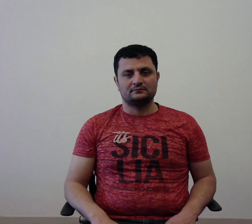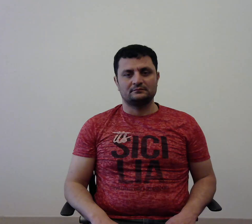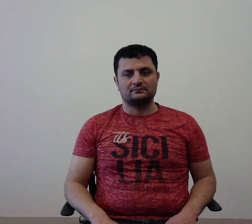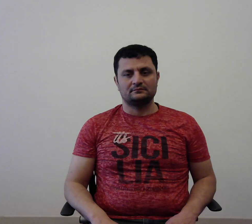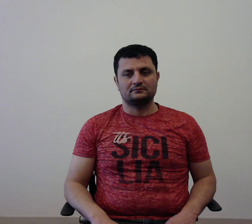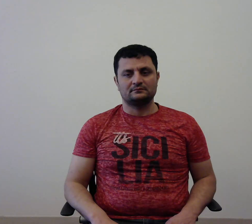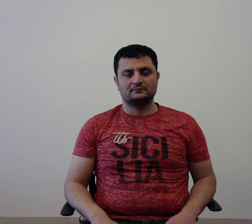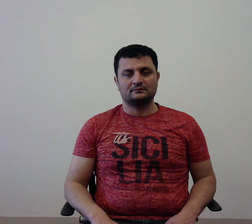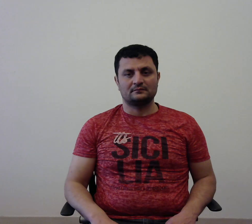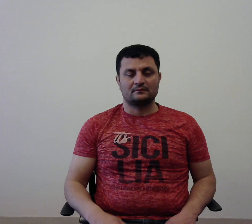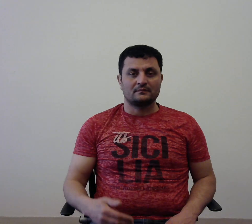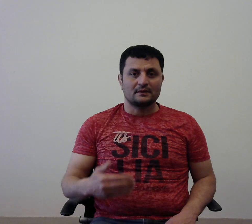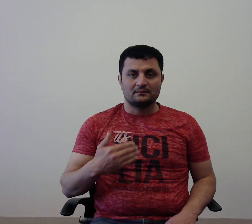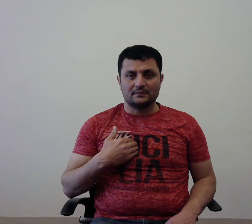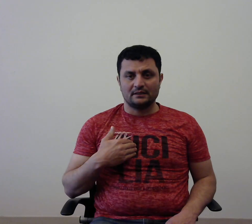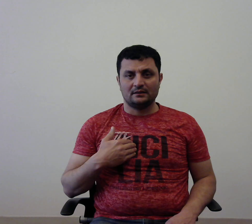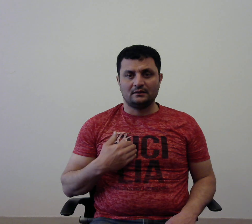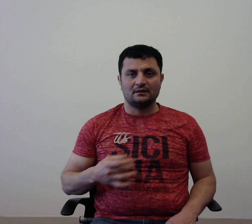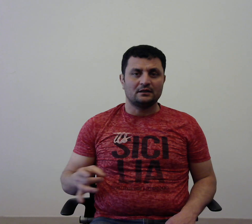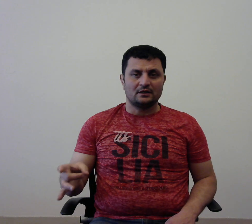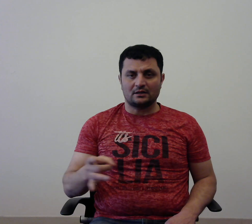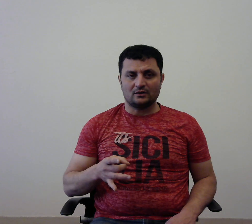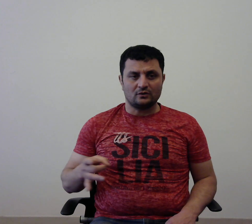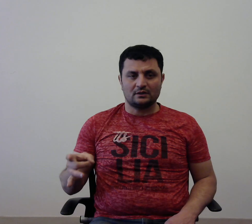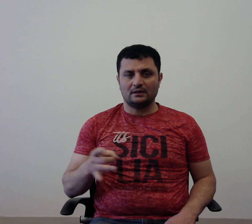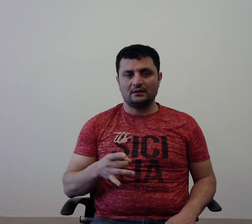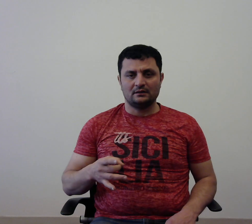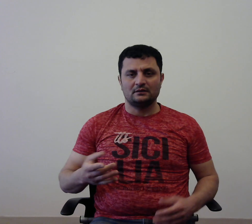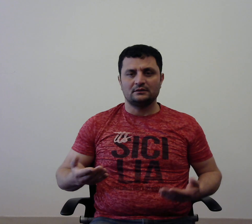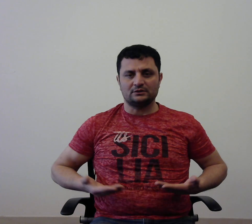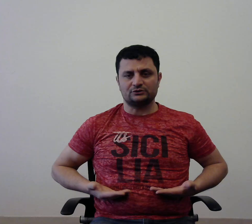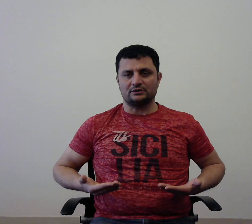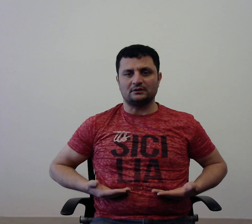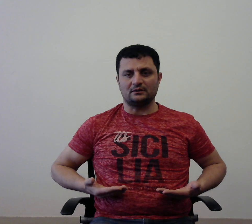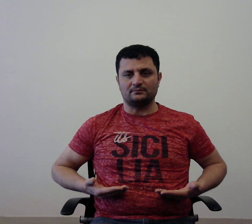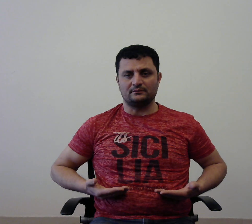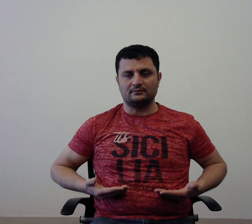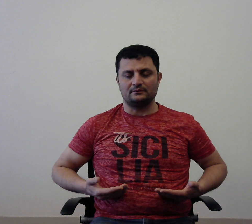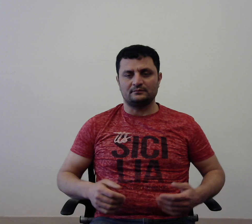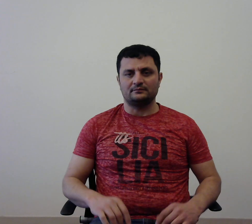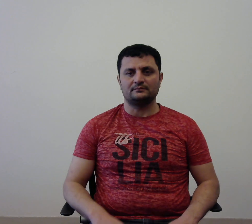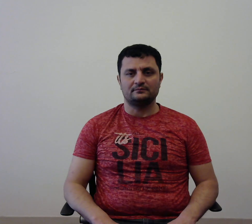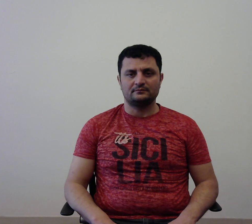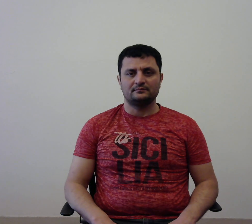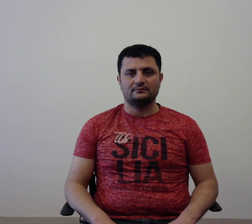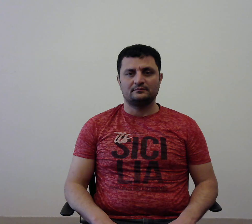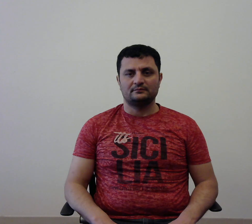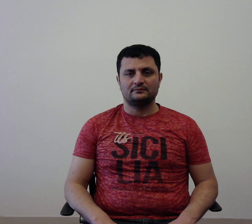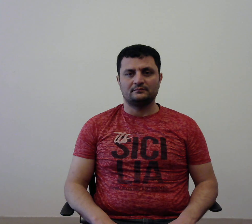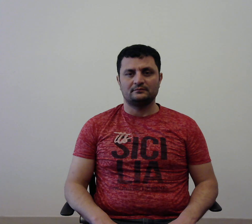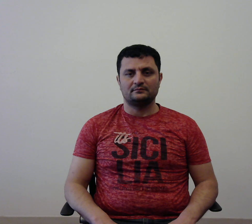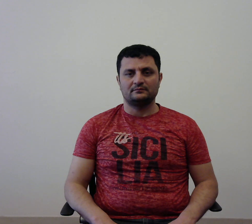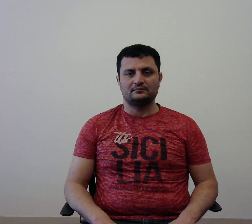Mən rayonda yaşayıram